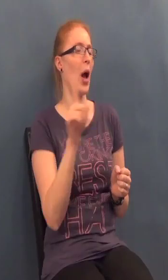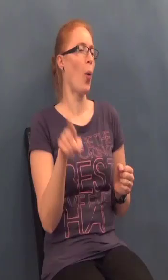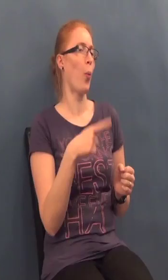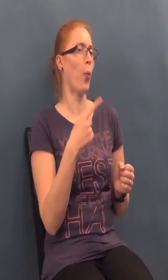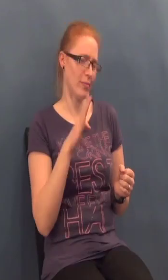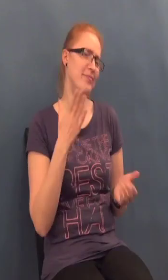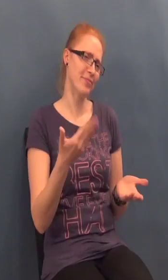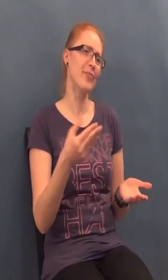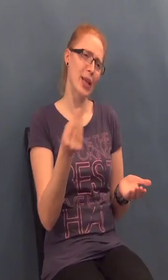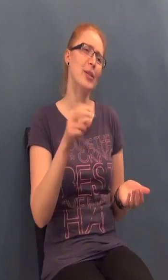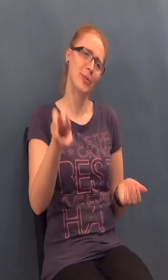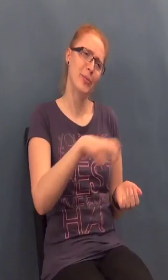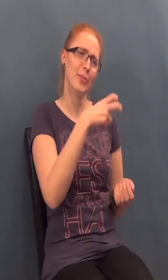Niech dalej się huśta, jeszcze, jeszcze.